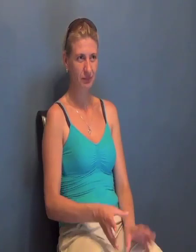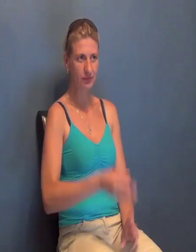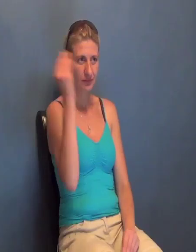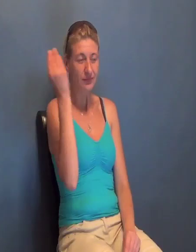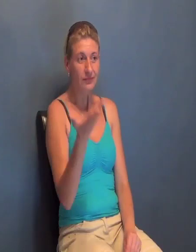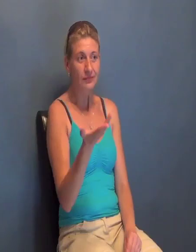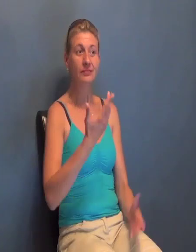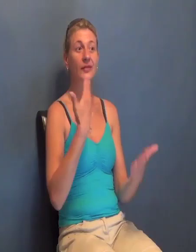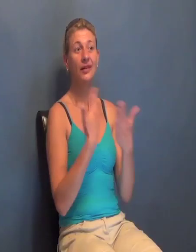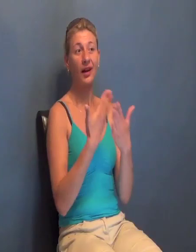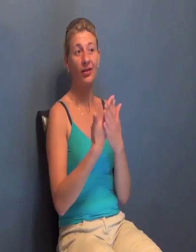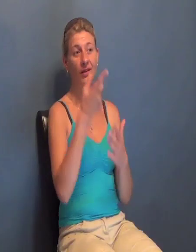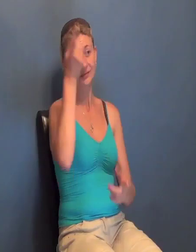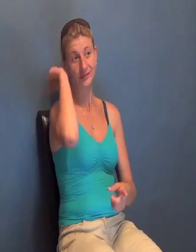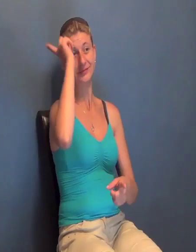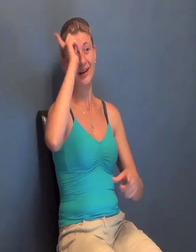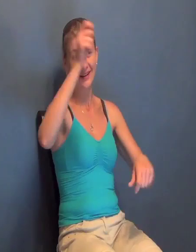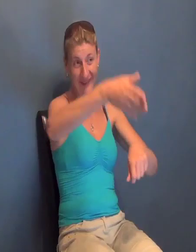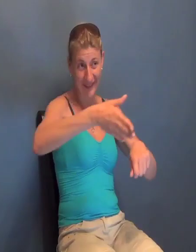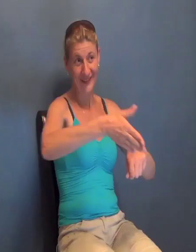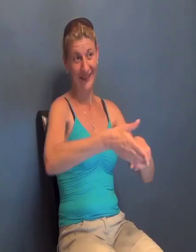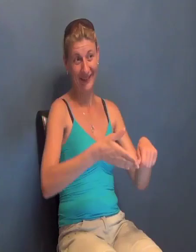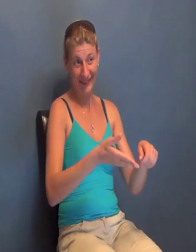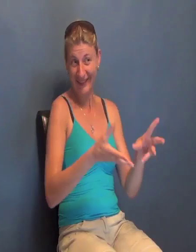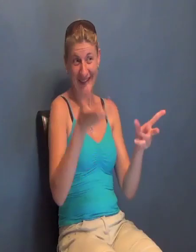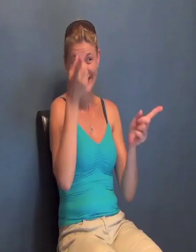Można ukraść, więc dlatego jest zakaz piłowania.